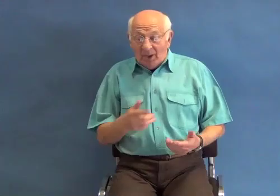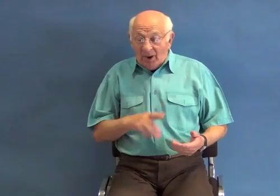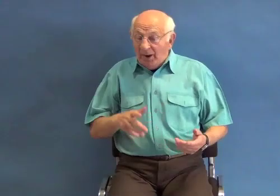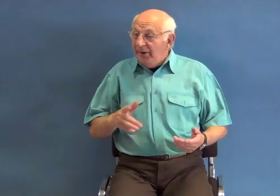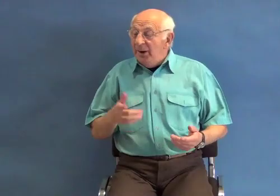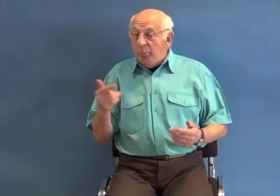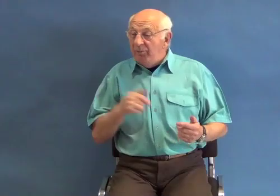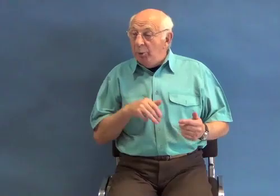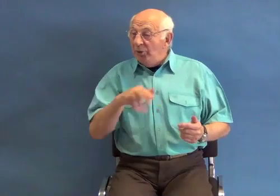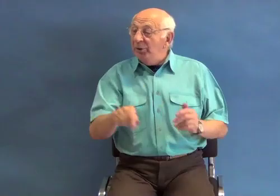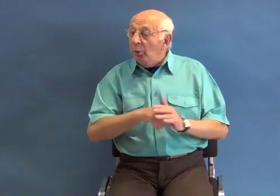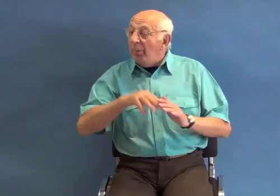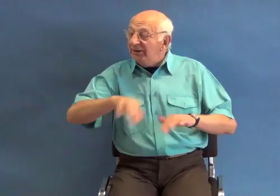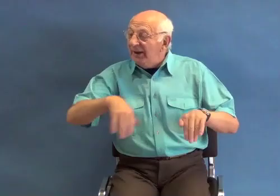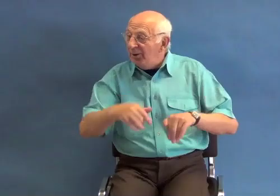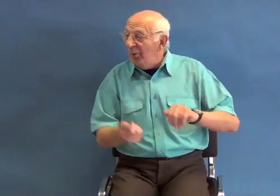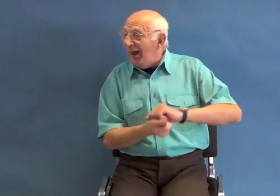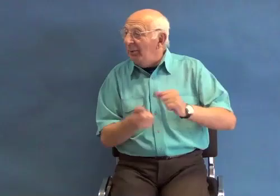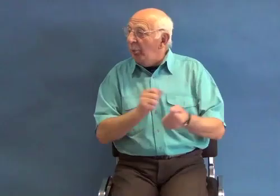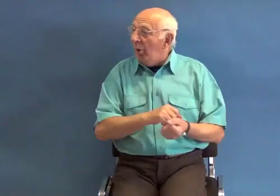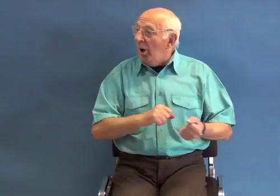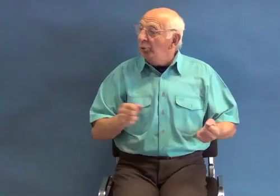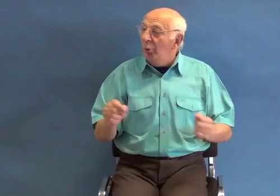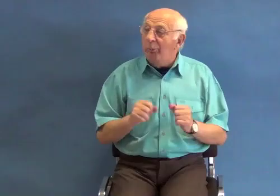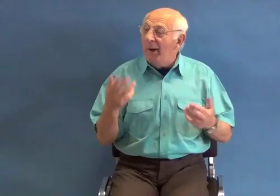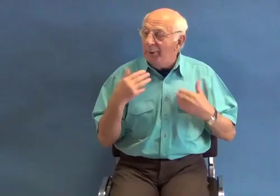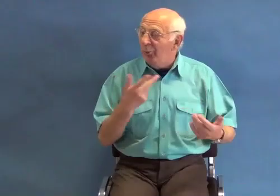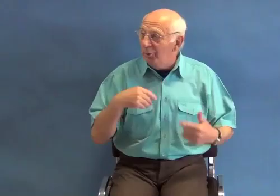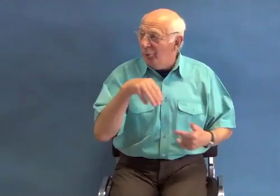Nie powinni iść do basenu albo do parku.